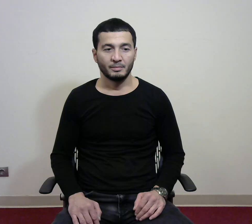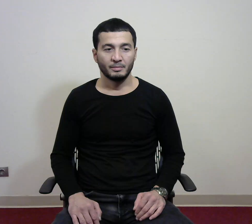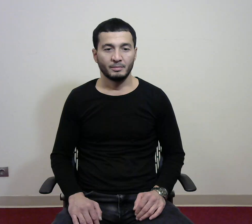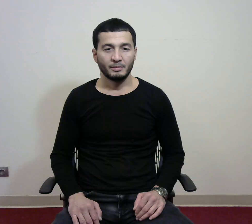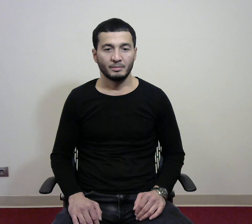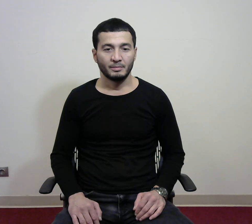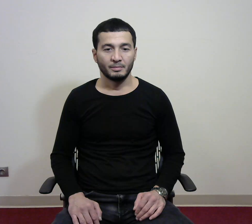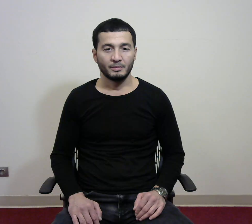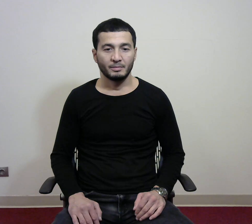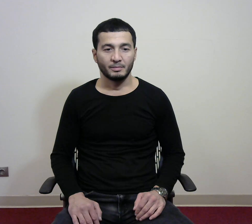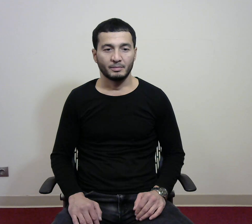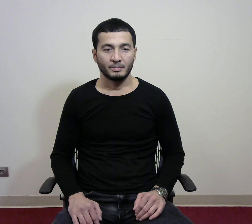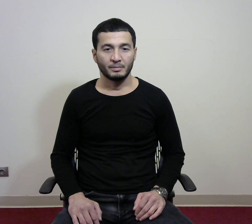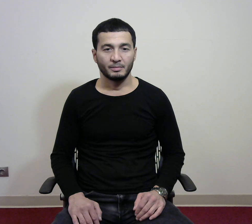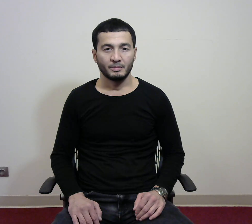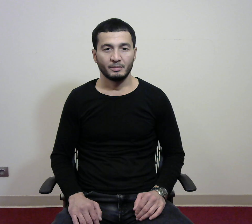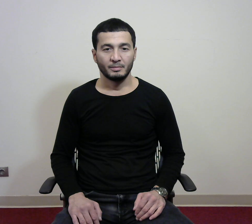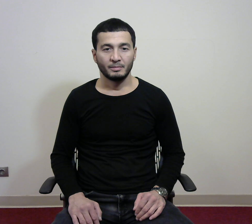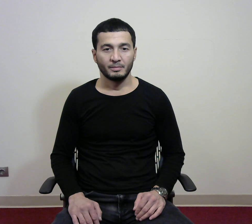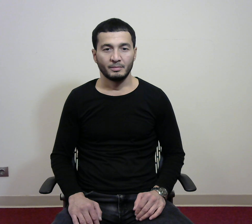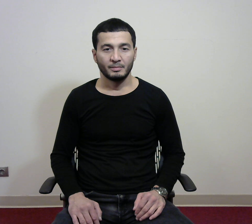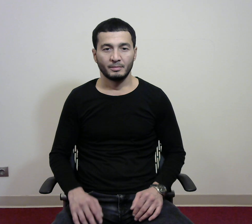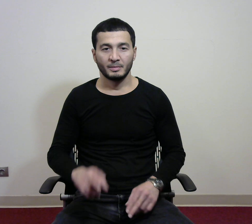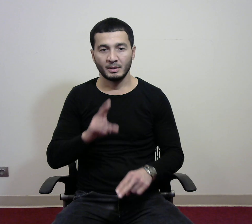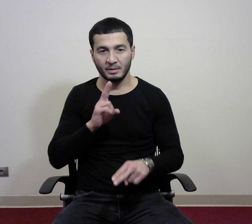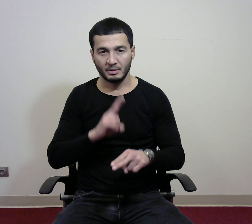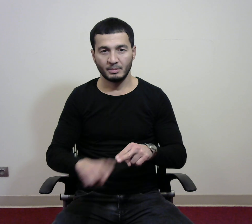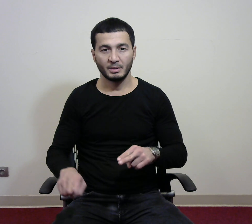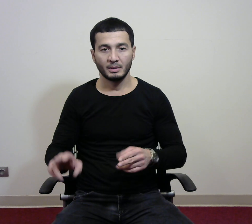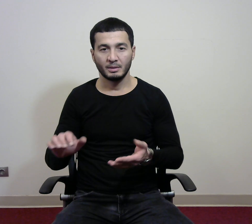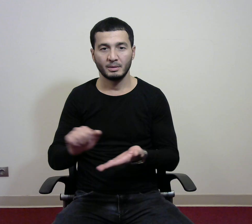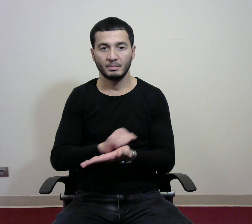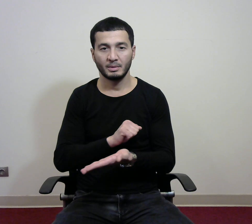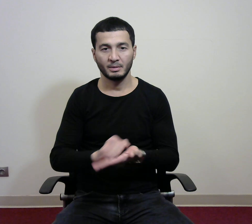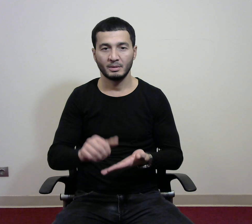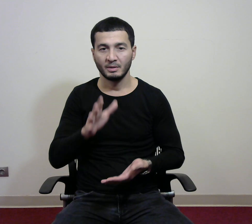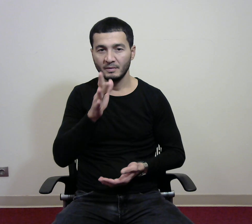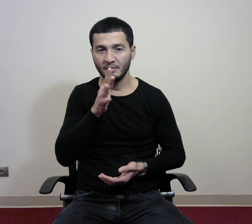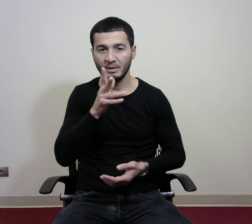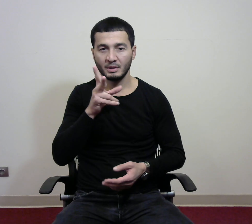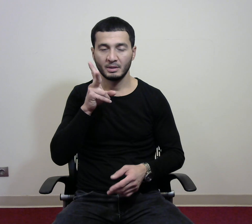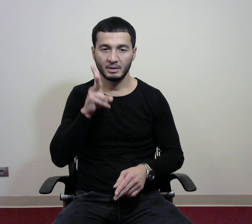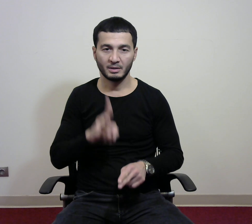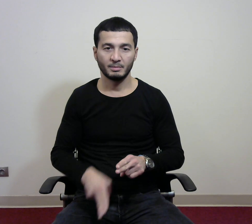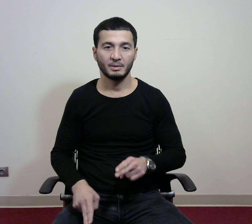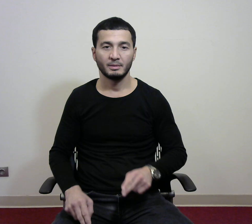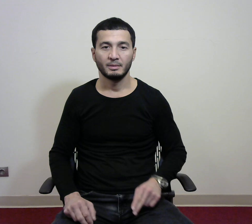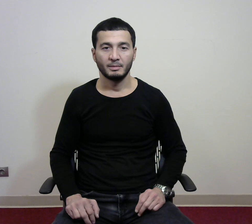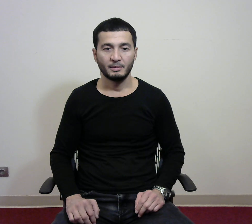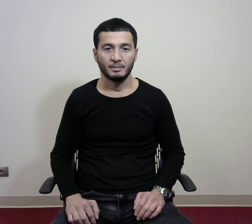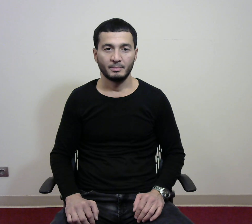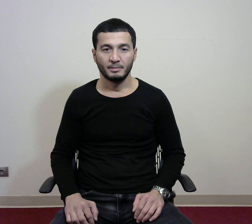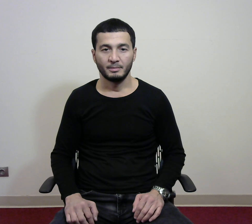İtmiş sənədin vaxtı bitib